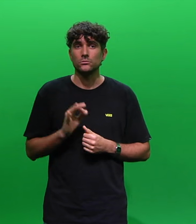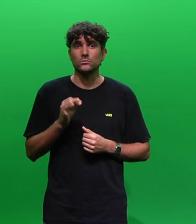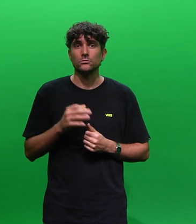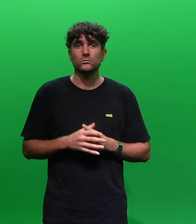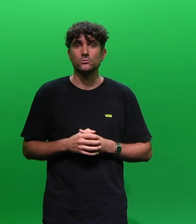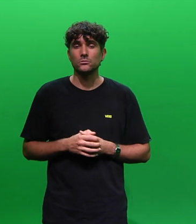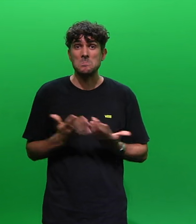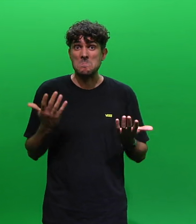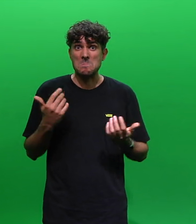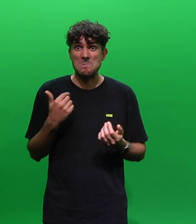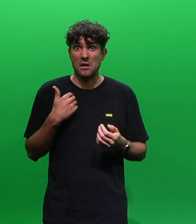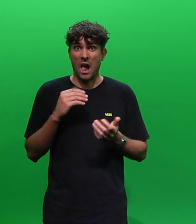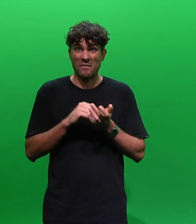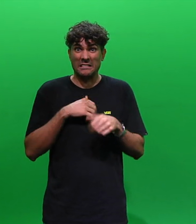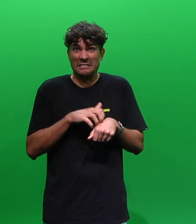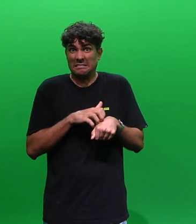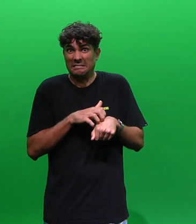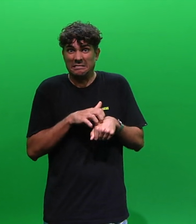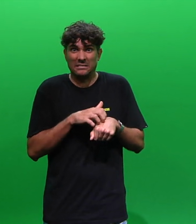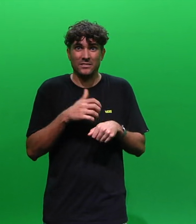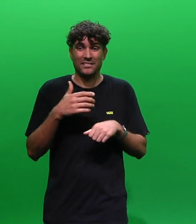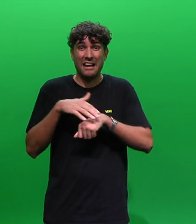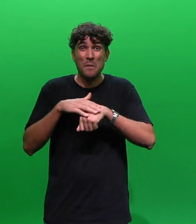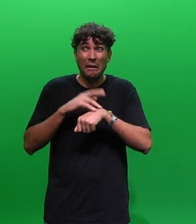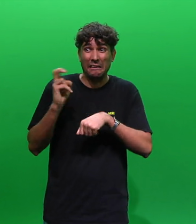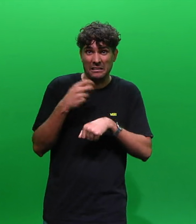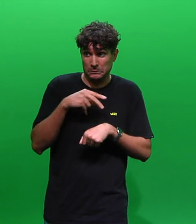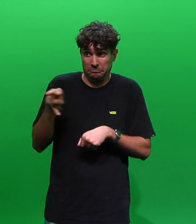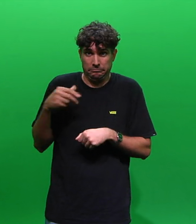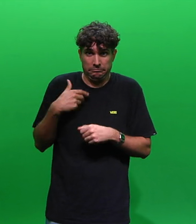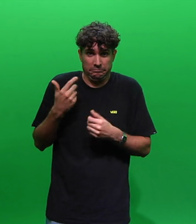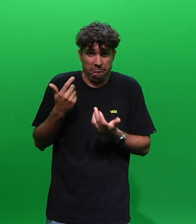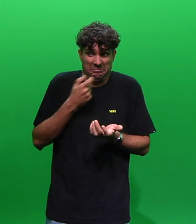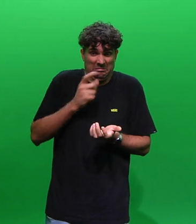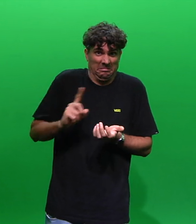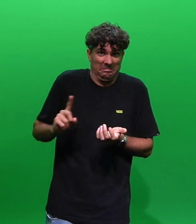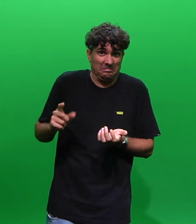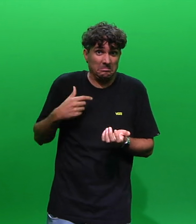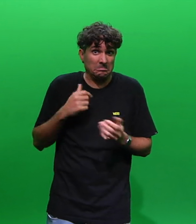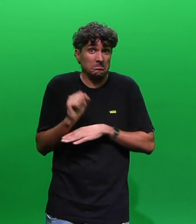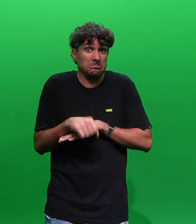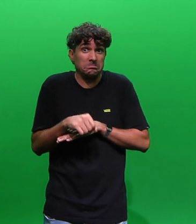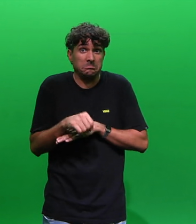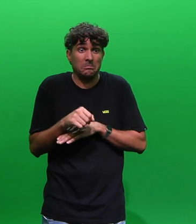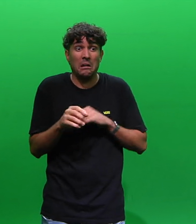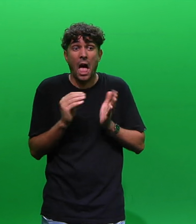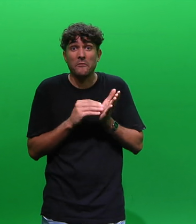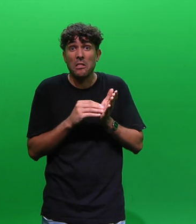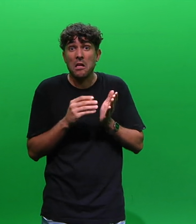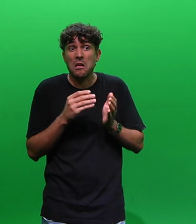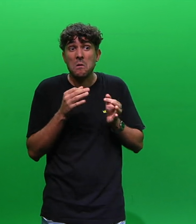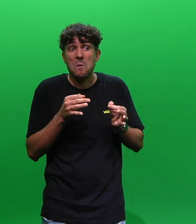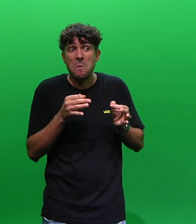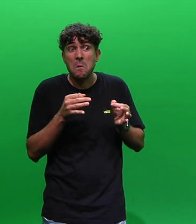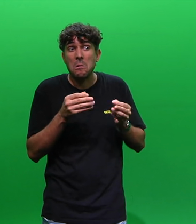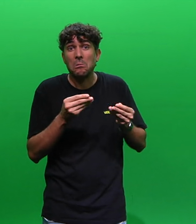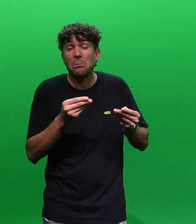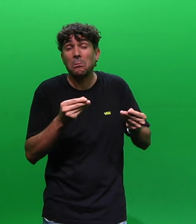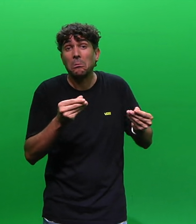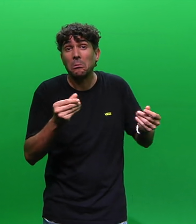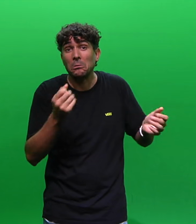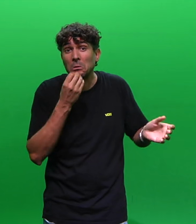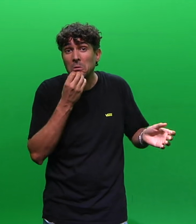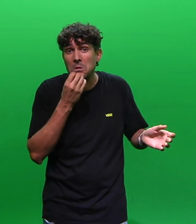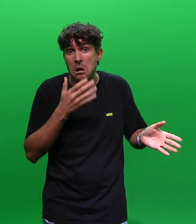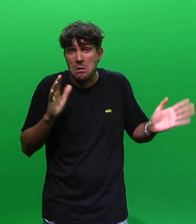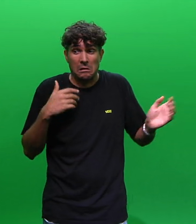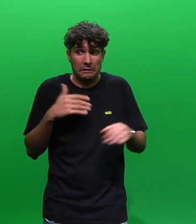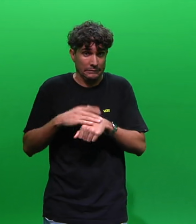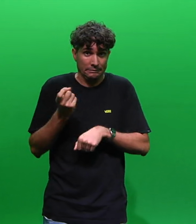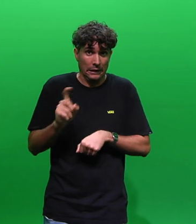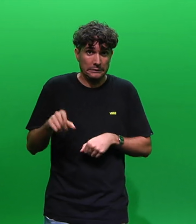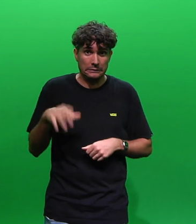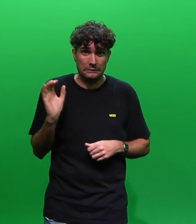Sí, de vegades em pica, però les pomades no m'agraden i no les faig servir. De vegades ho tinc igual i després em desapareix, aleshores estic bé i no em cal cap pomada.